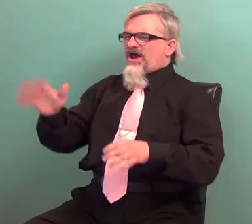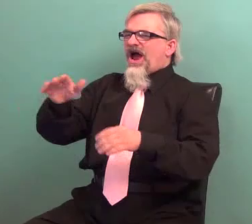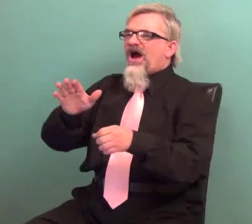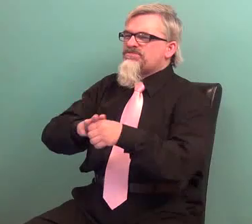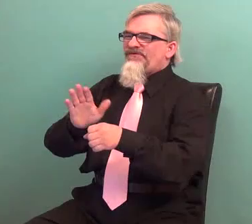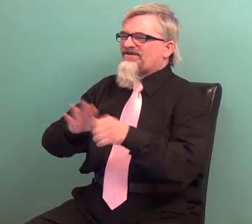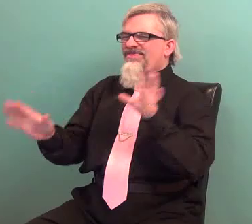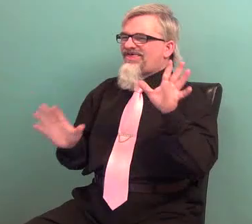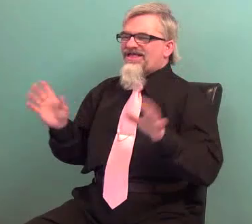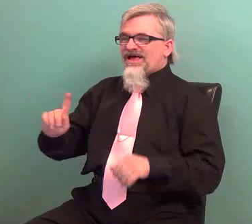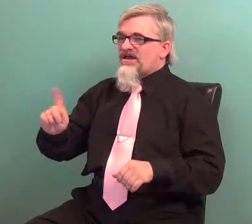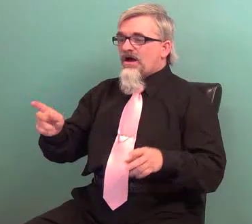Piwo i machanie rękami nie.